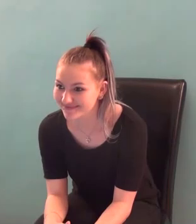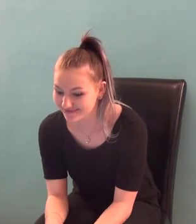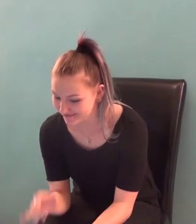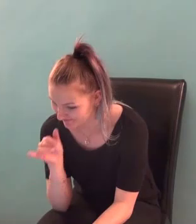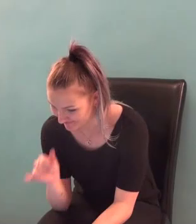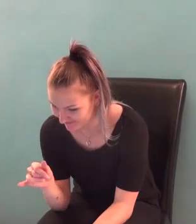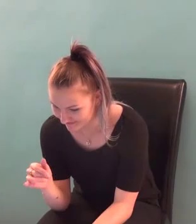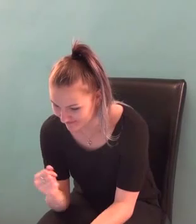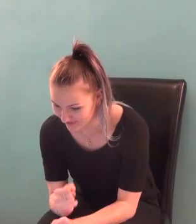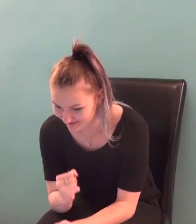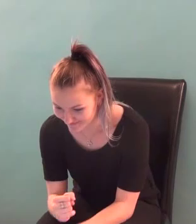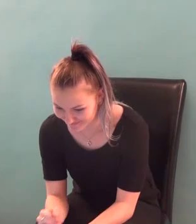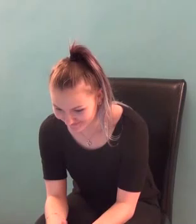Nie mogę, pracuję.